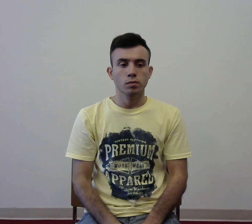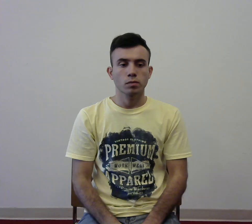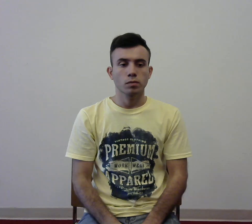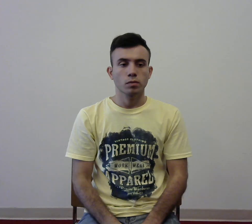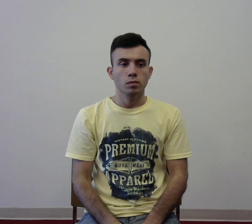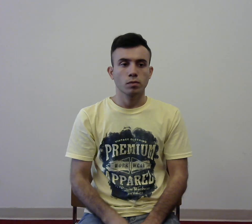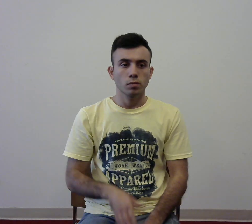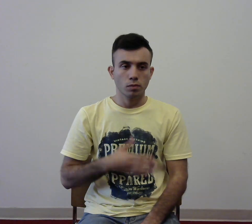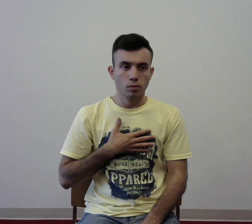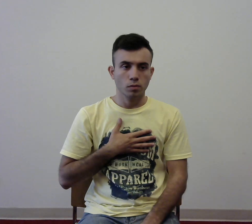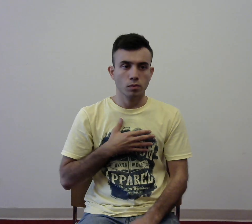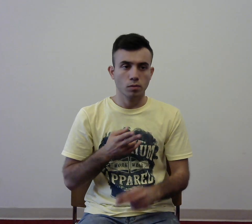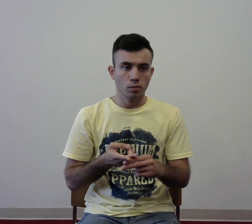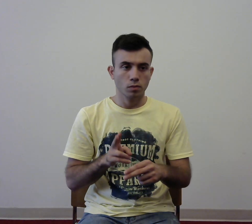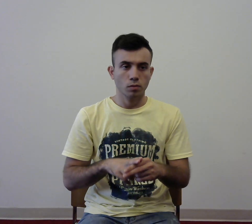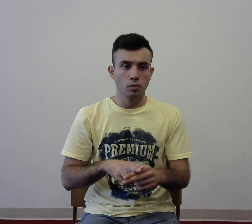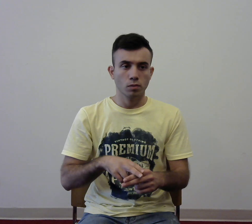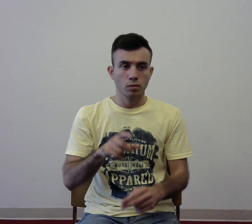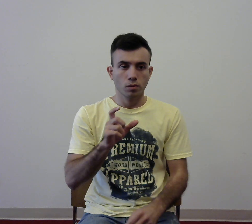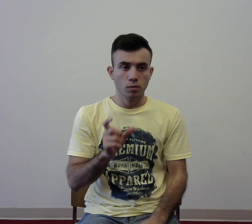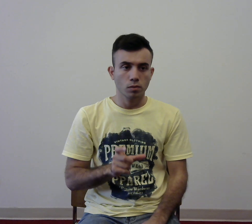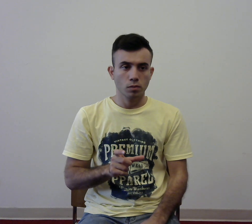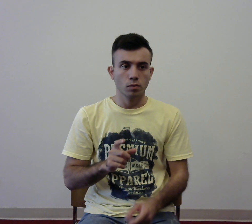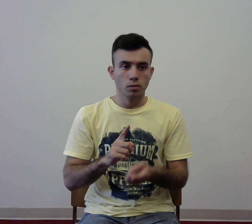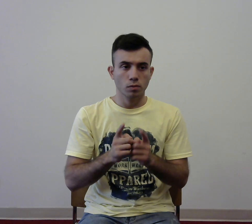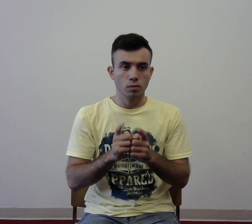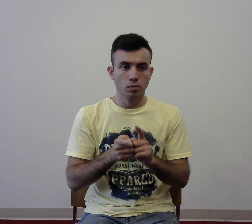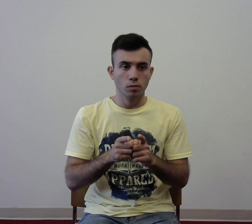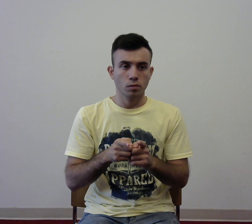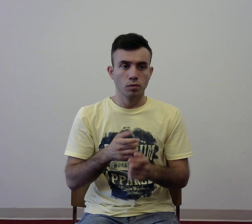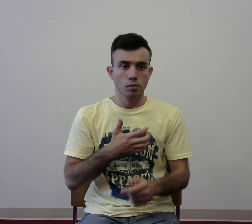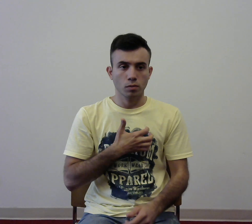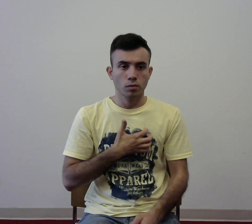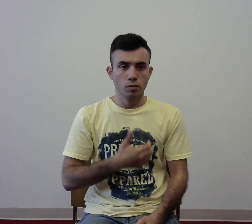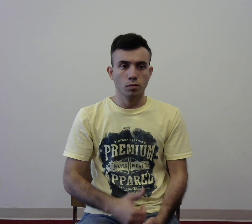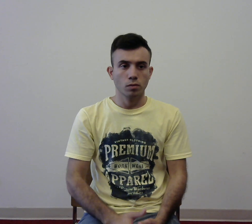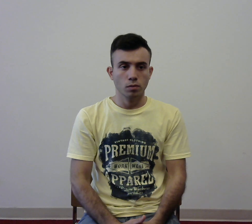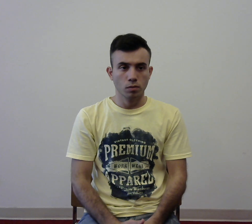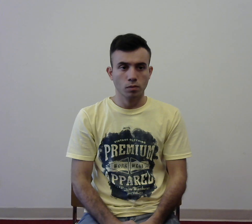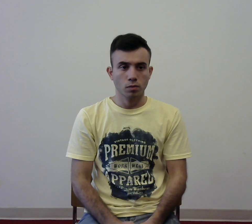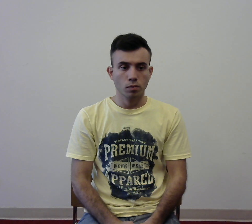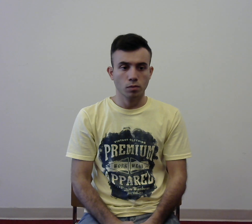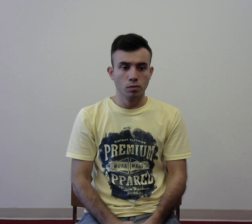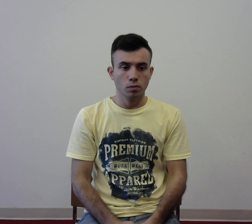Mən bu əsərin surdotərcüməsini istəyirəm